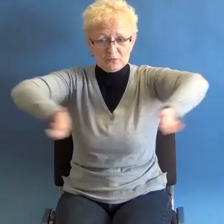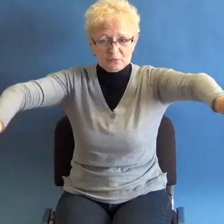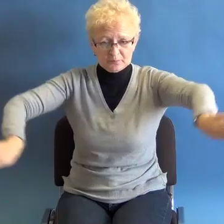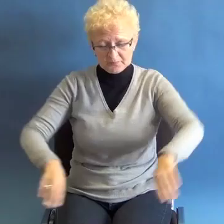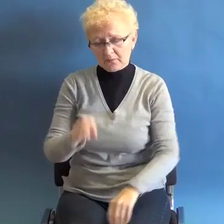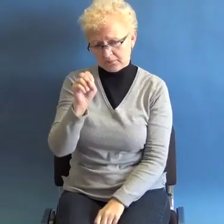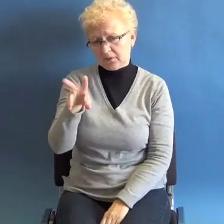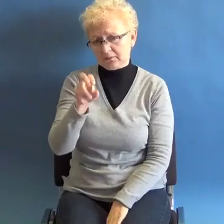Tak.